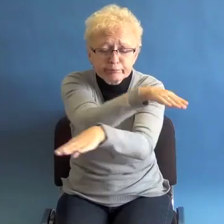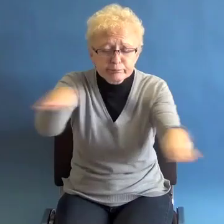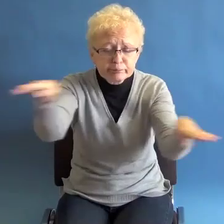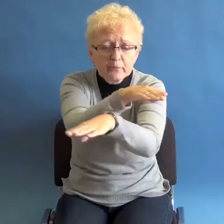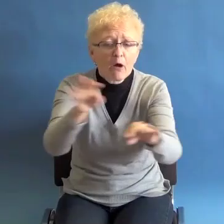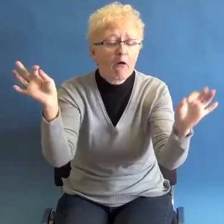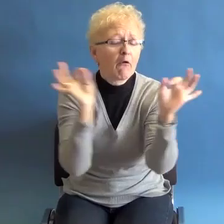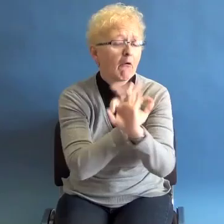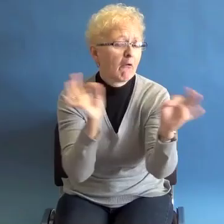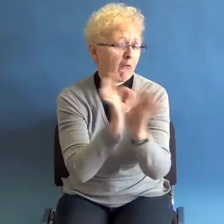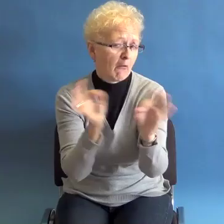To okropne.